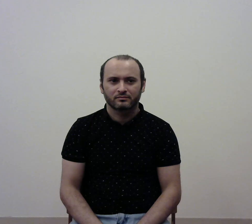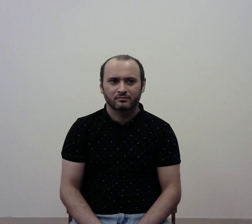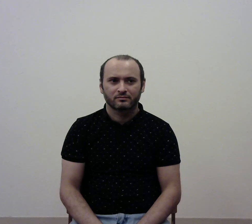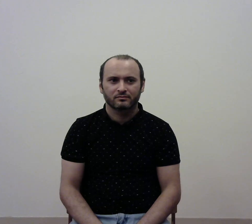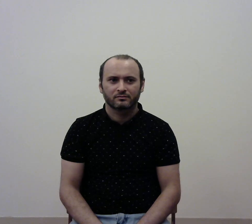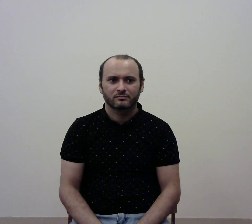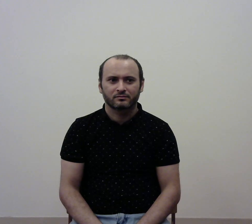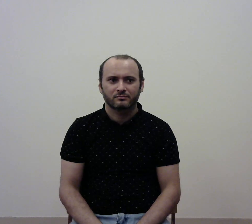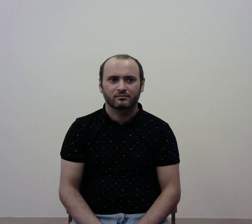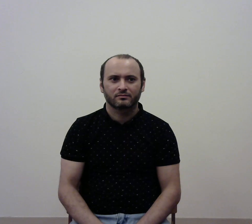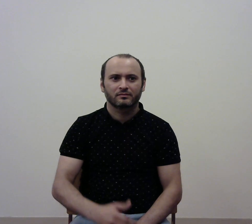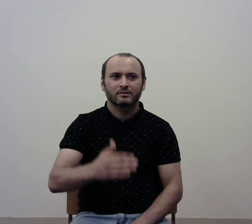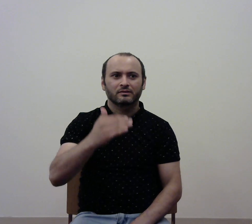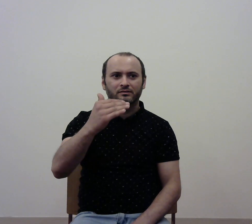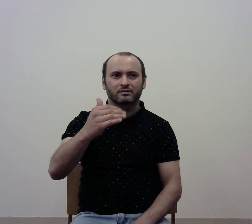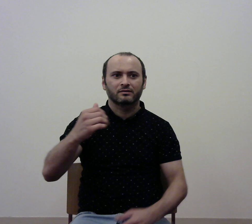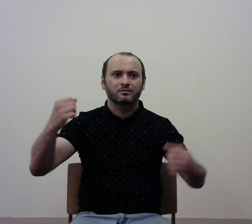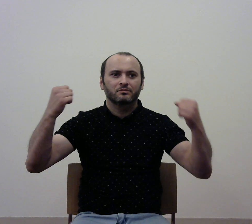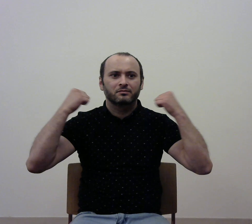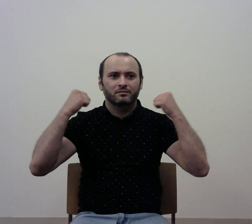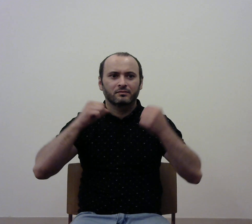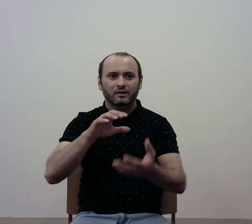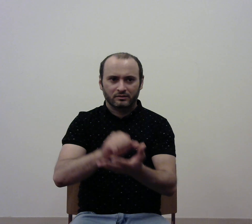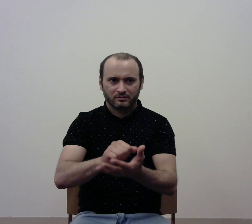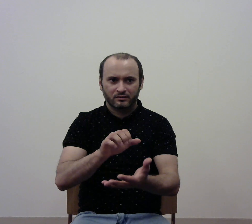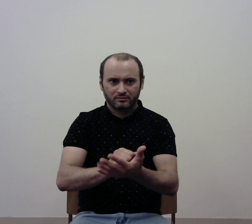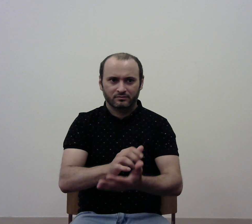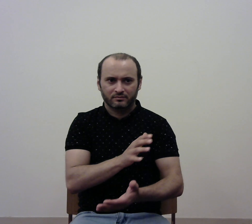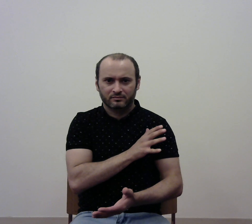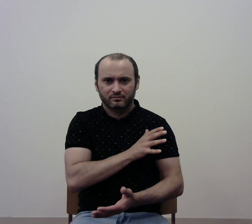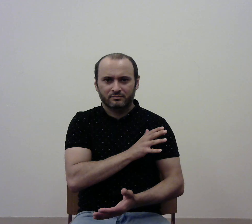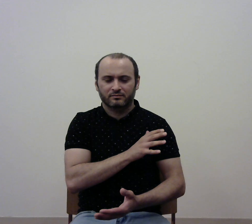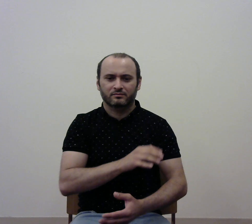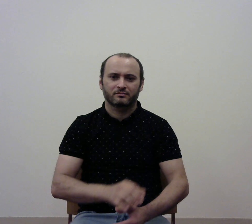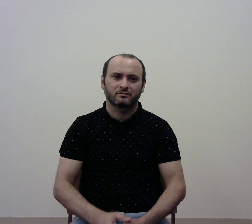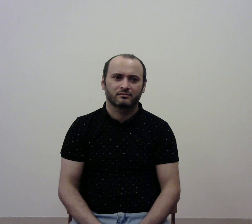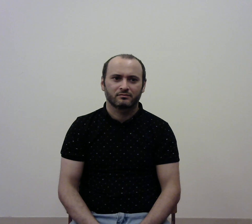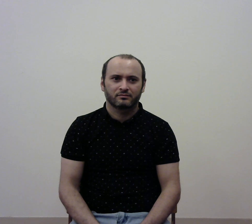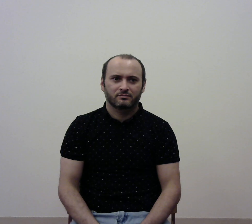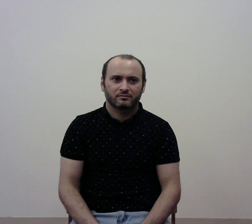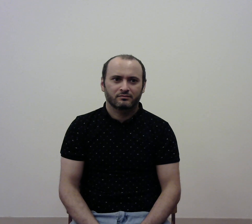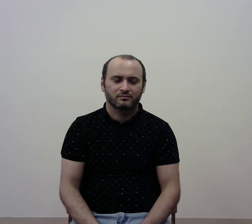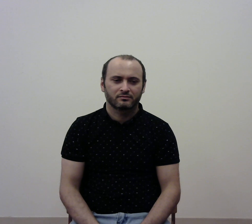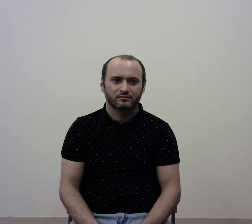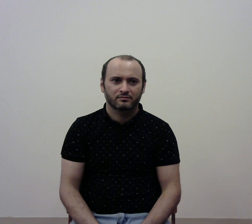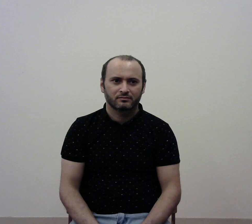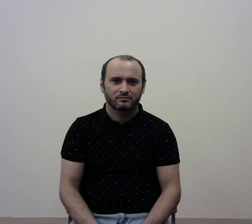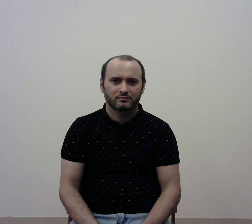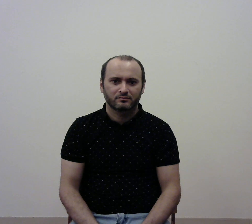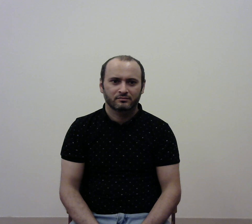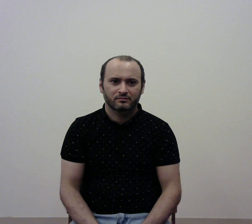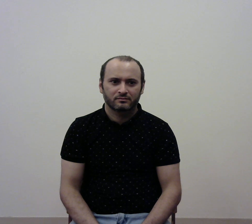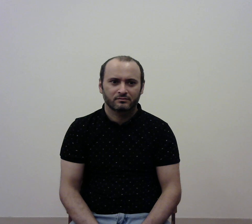Siz idmanla məşğul olursunuzmu?